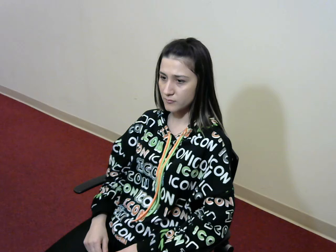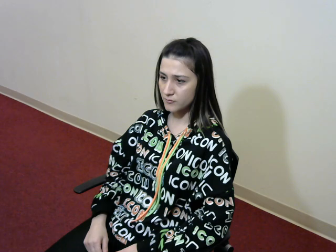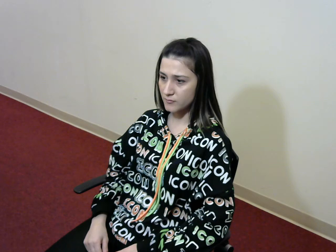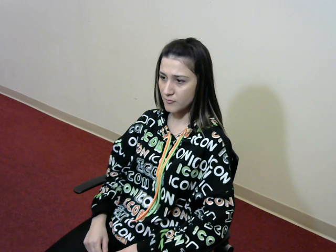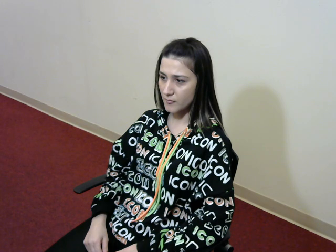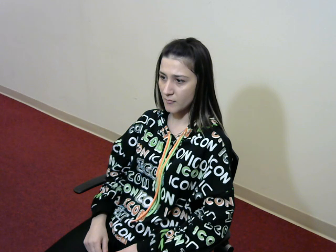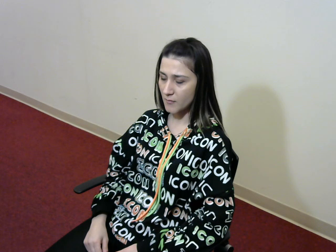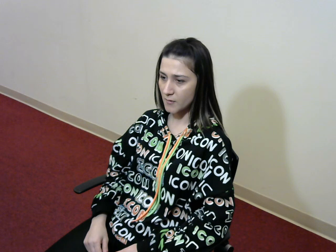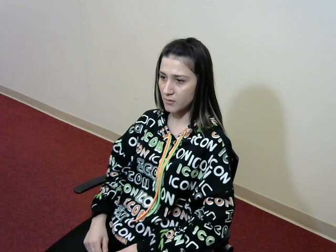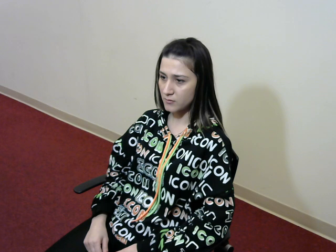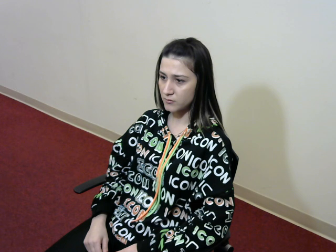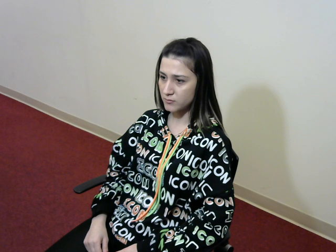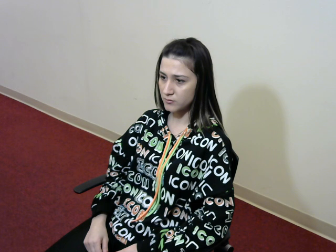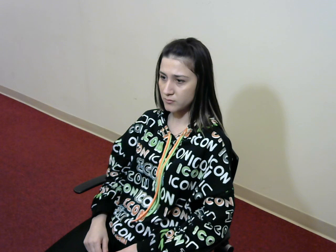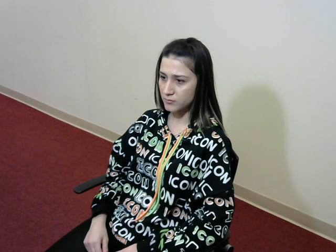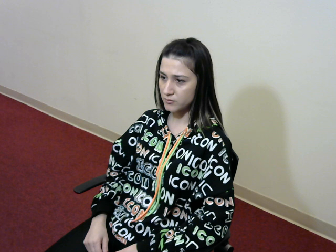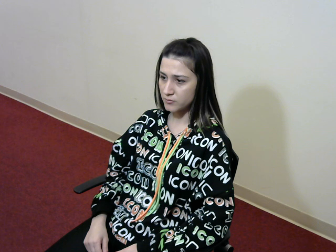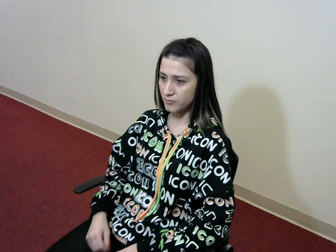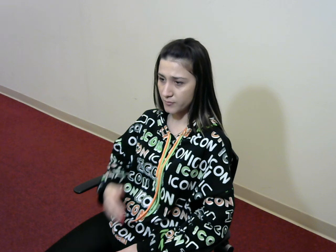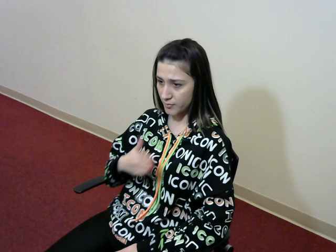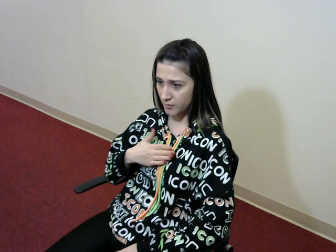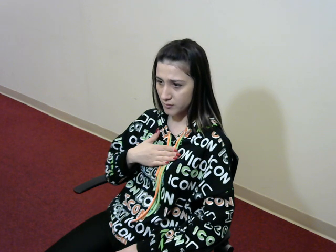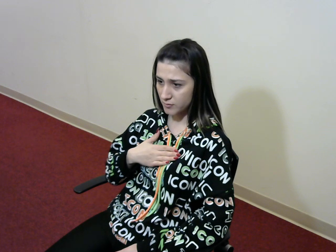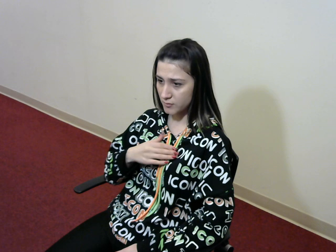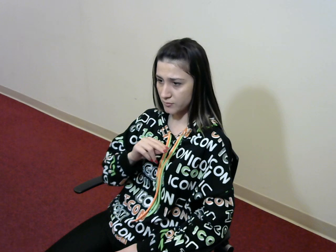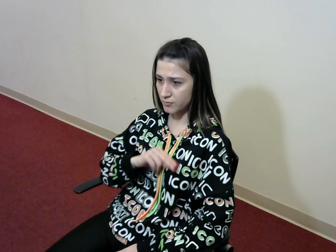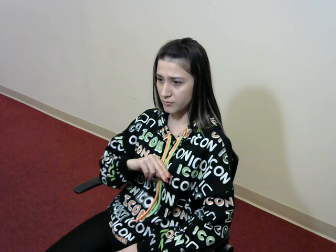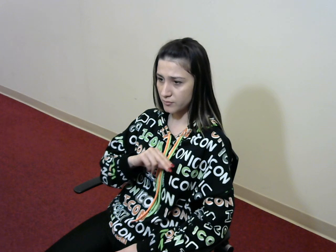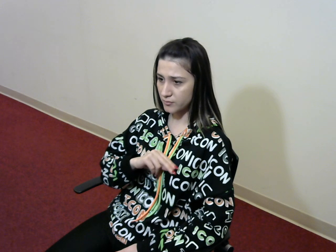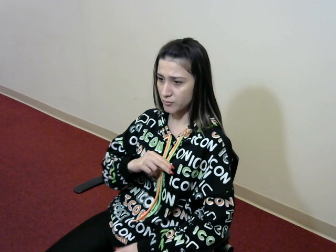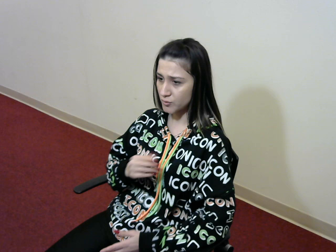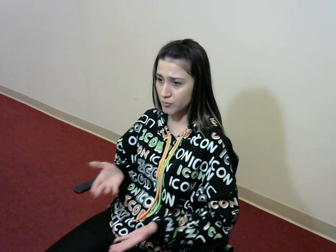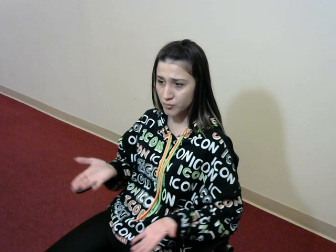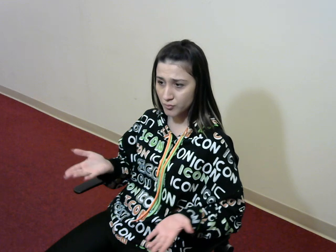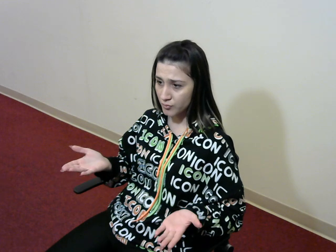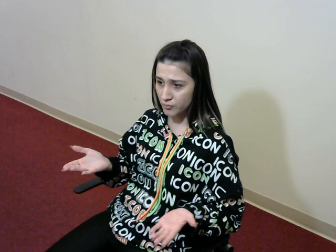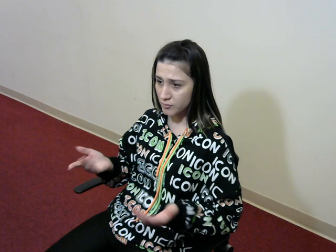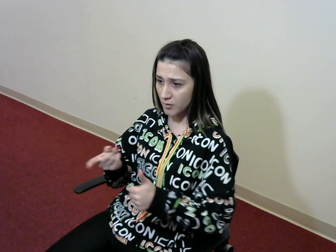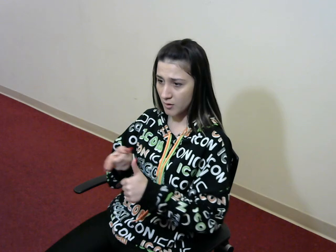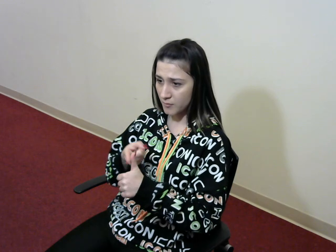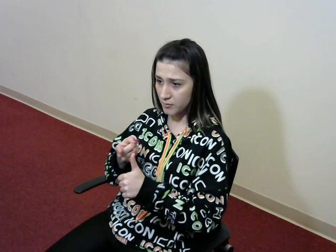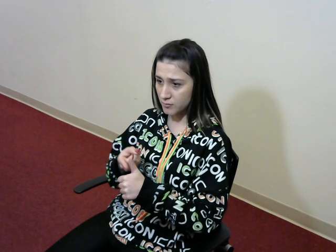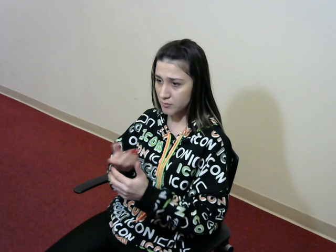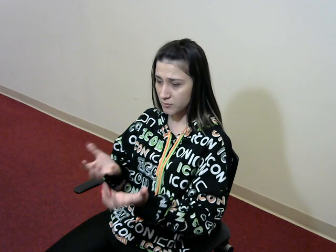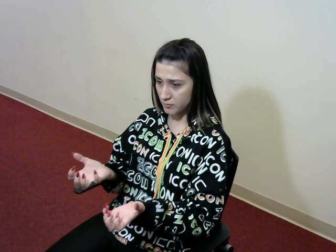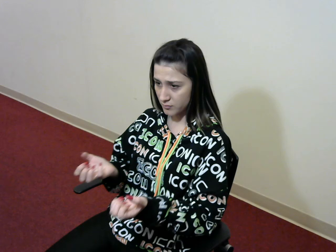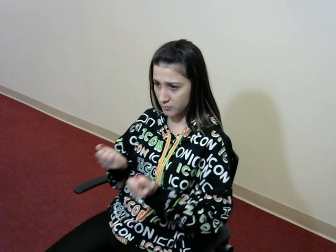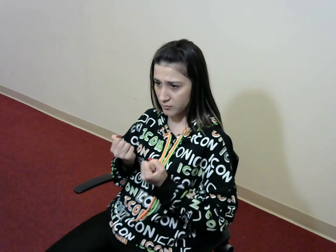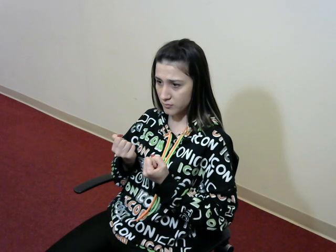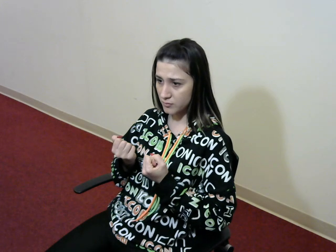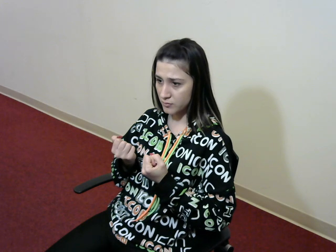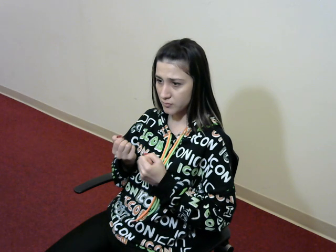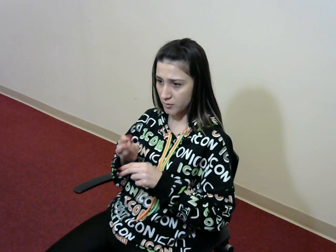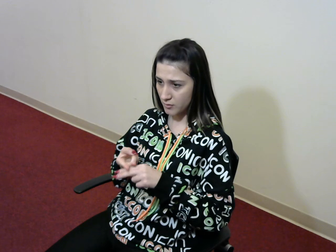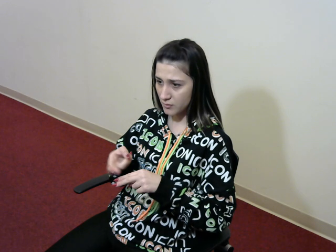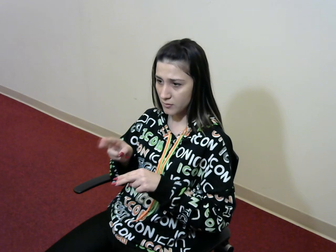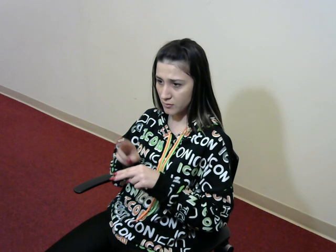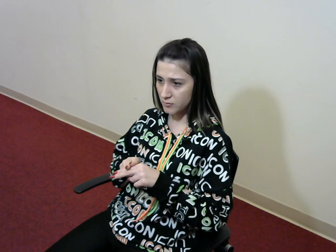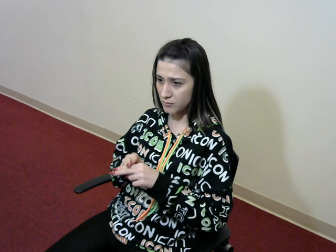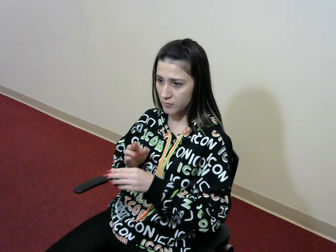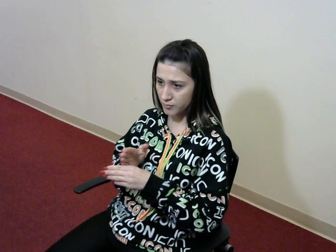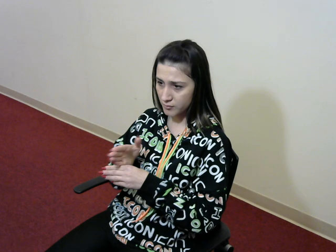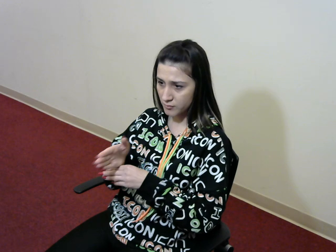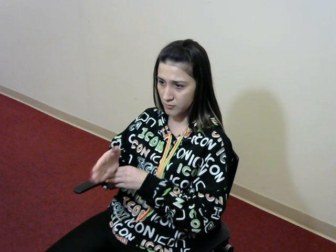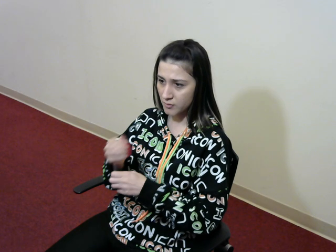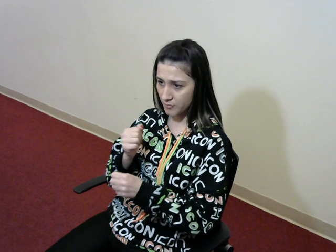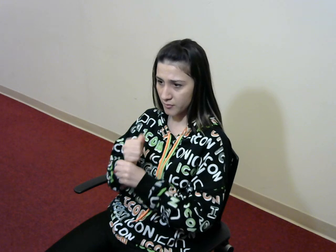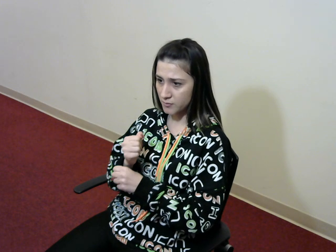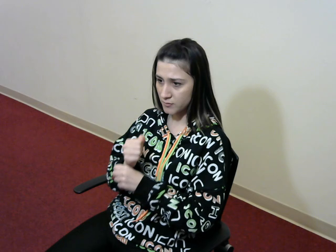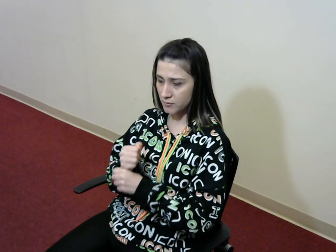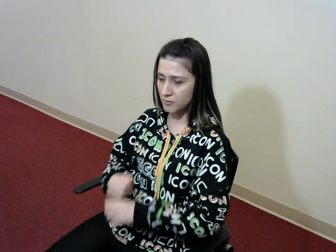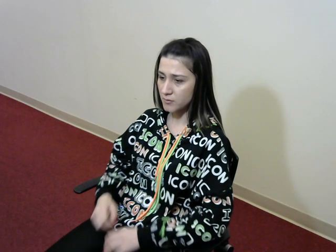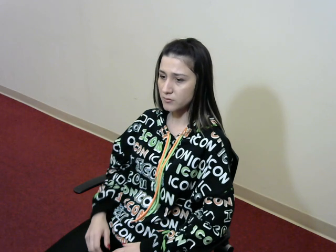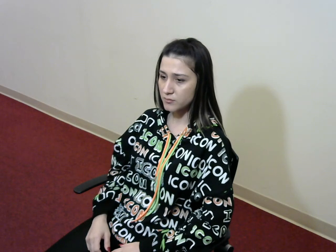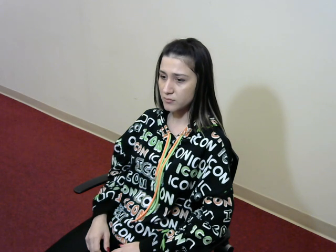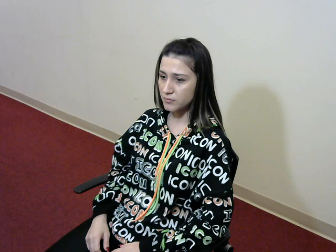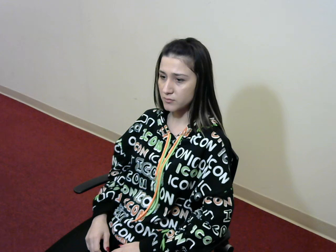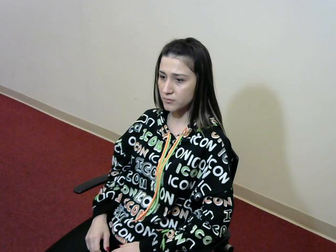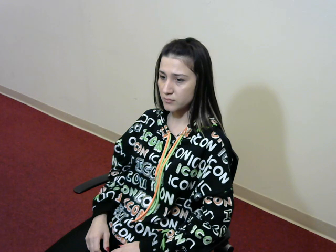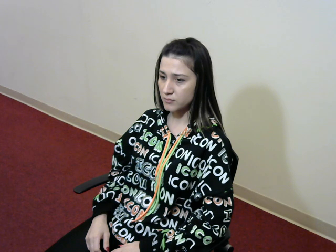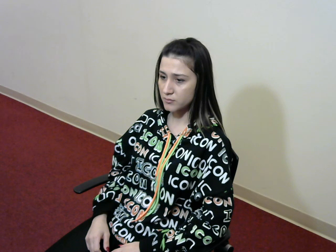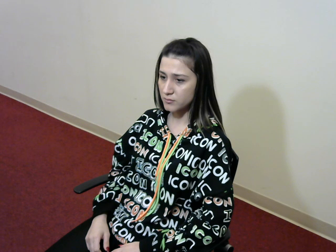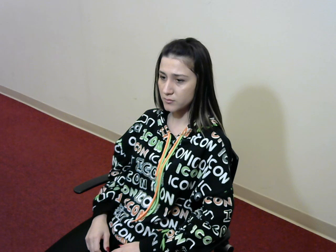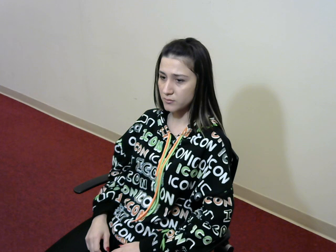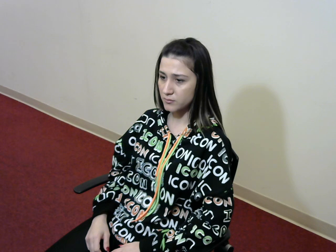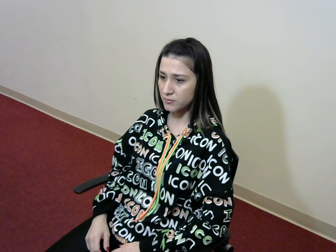Mən işsiz adı almaq üçün müraciət edirəm